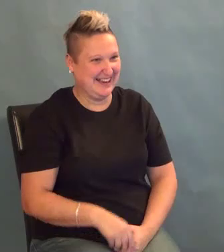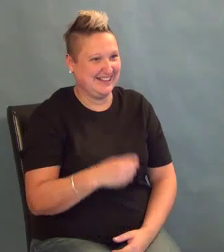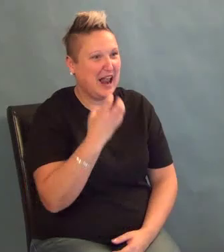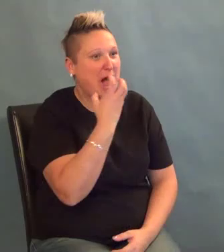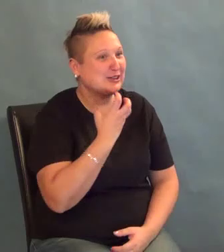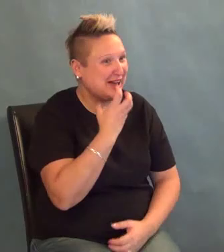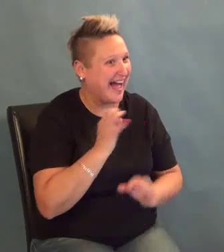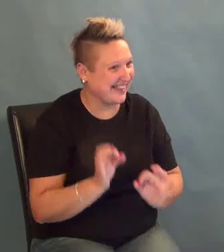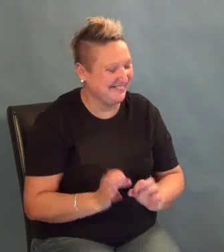Grzane wino.